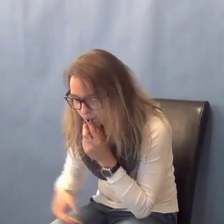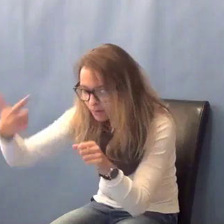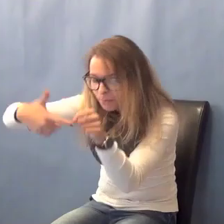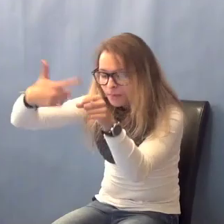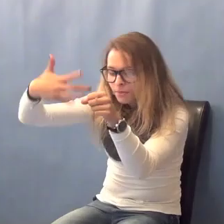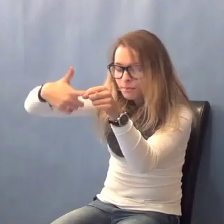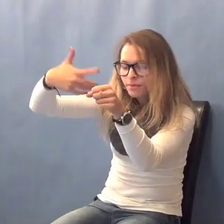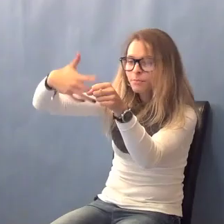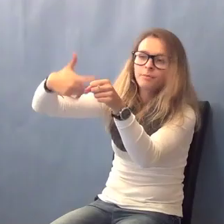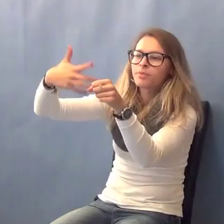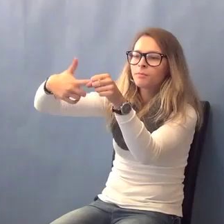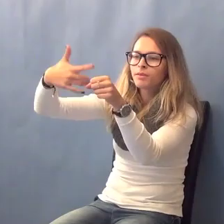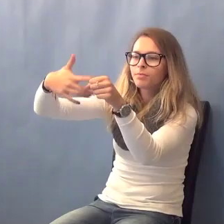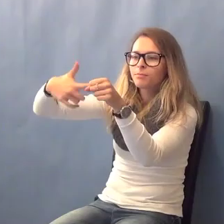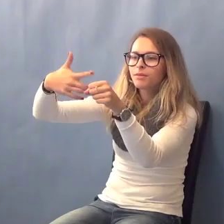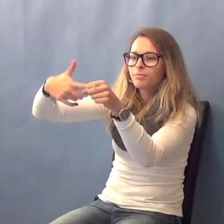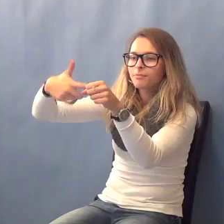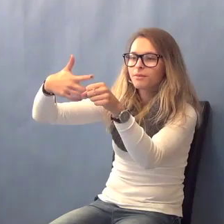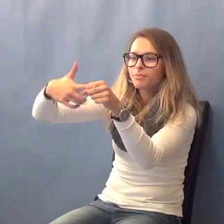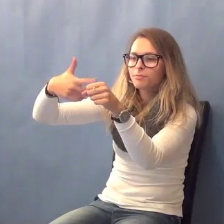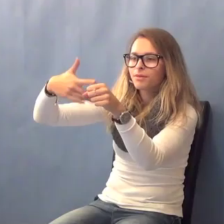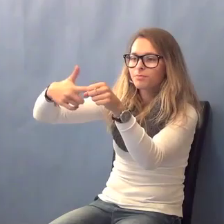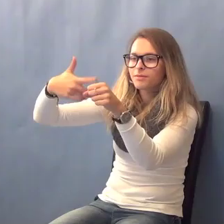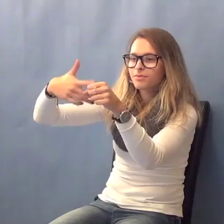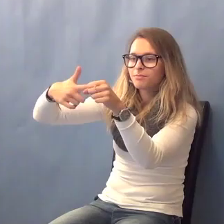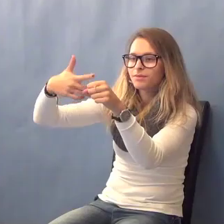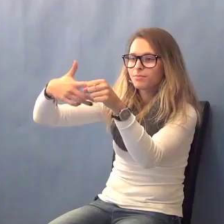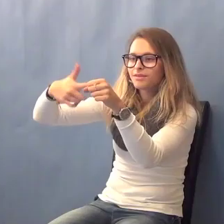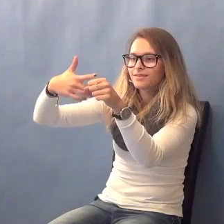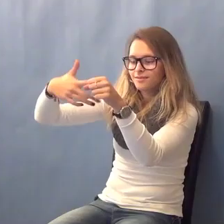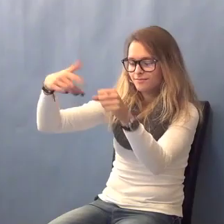Dwudziesty piąty.